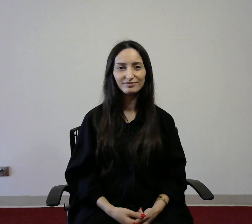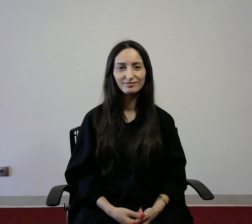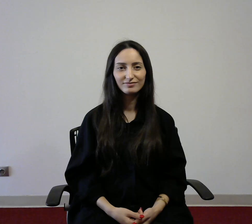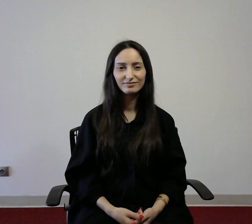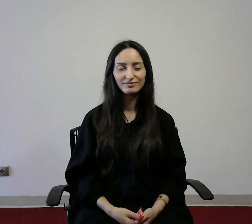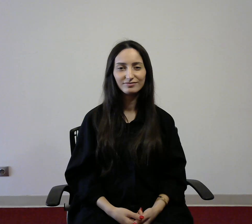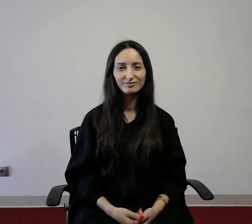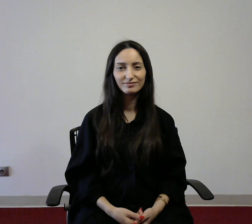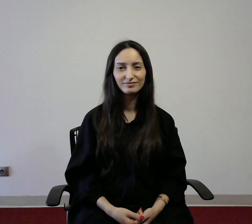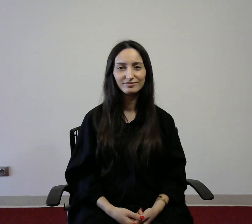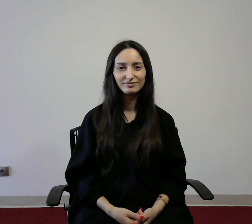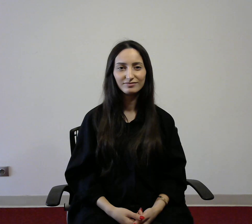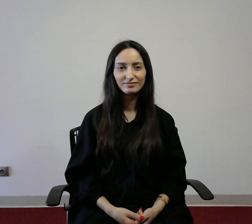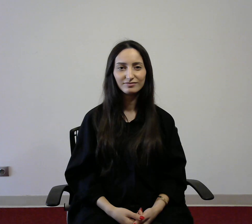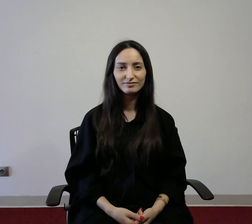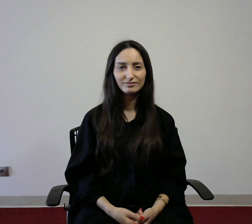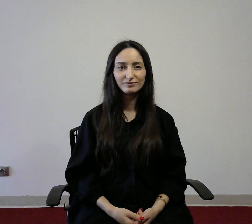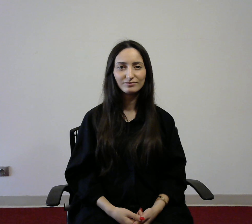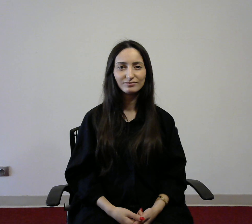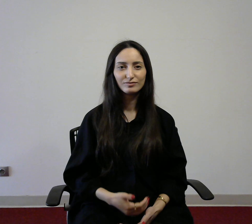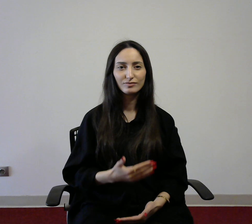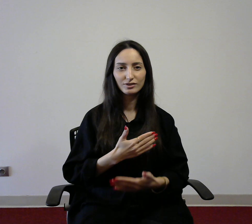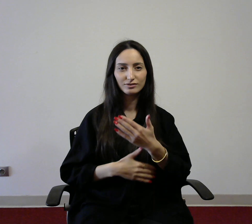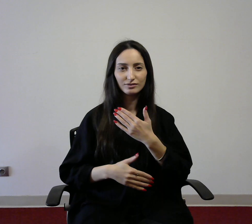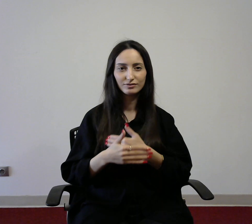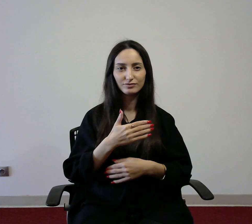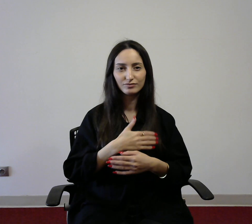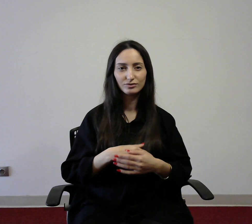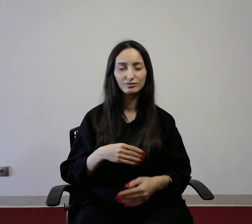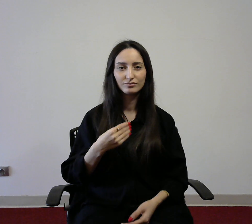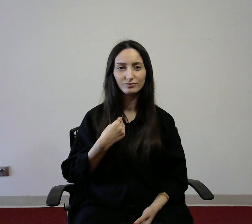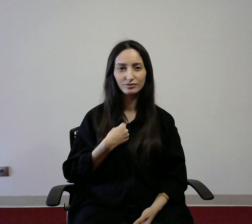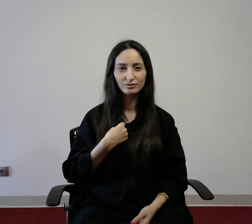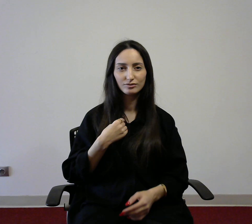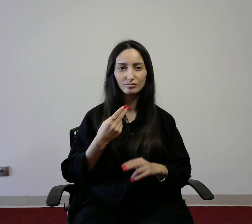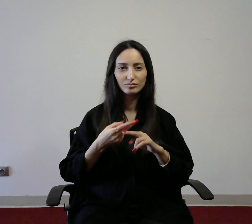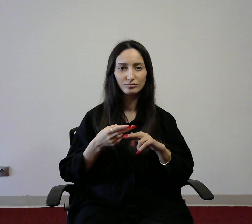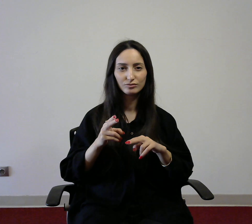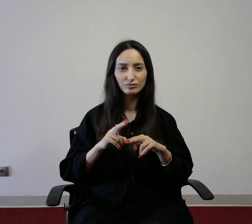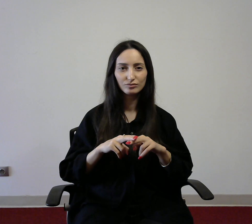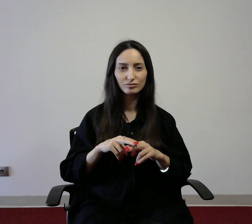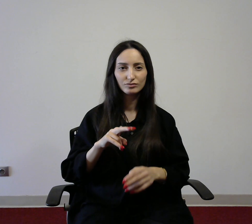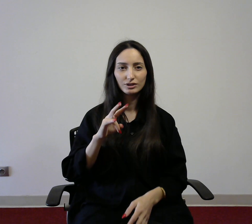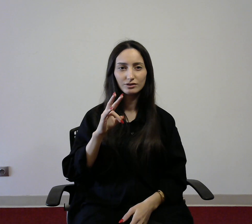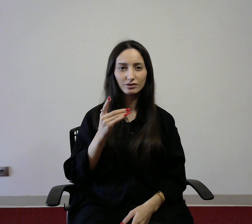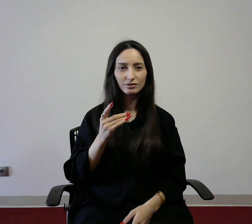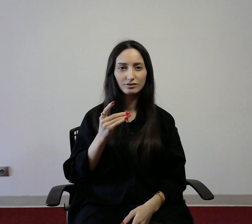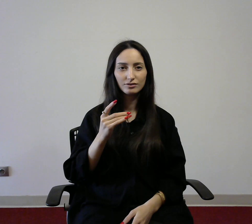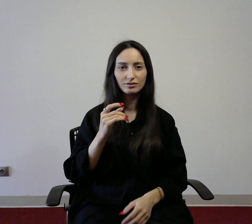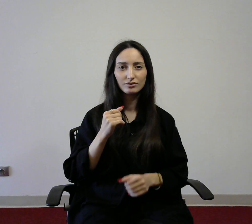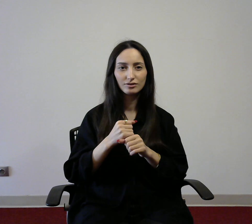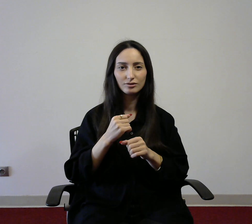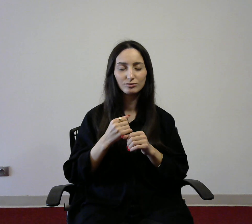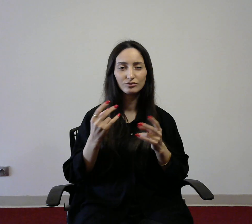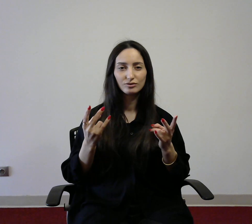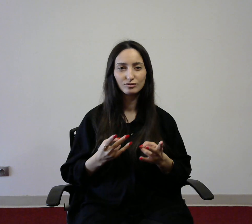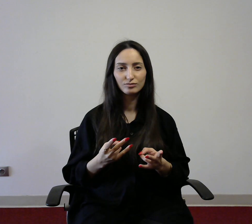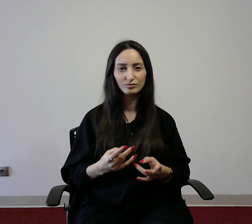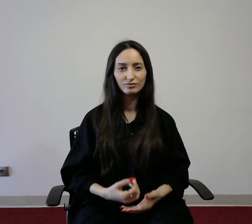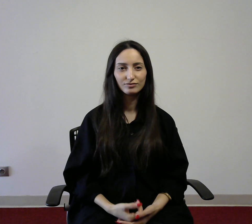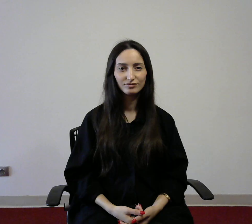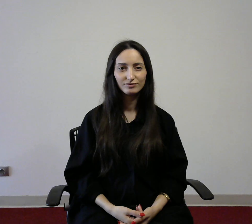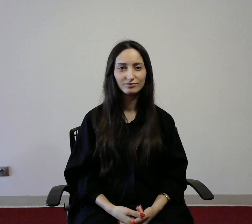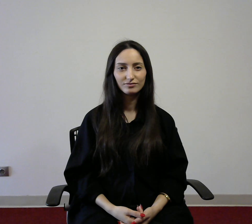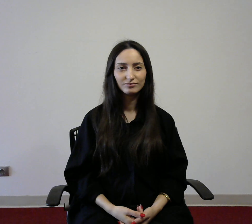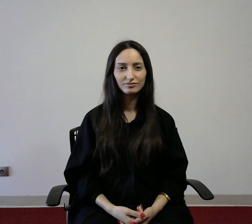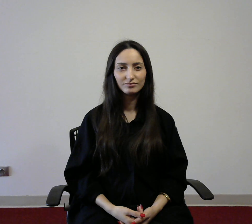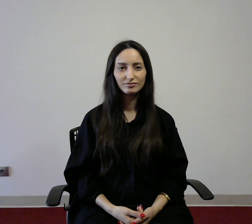Əlilliyin təyin olunması üçün nə etmək lazımdır?